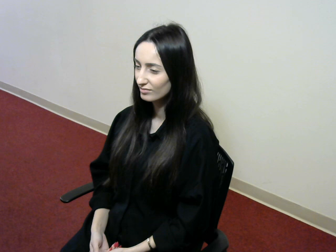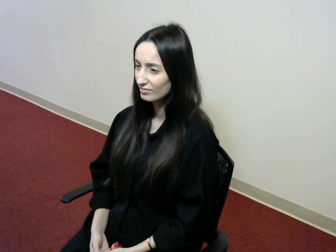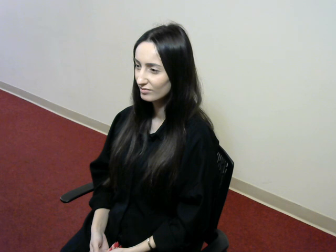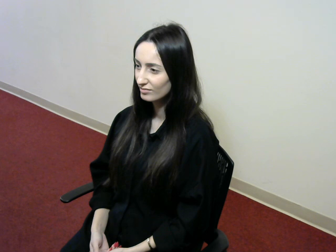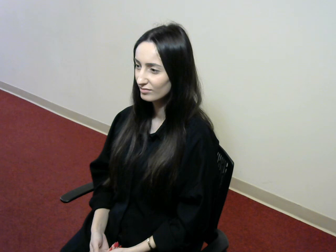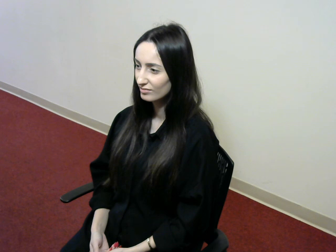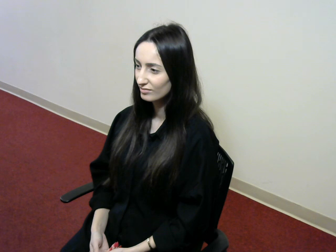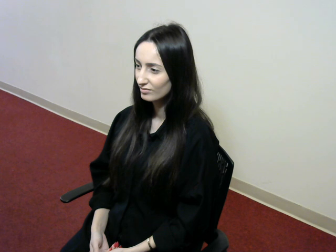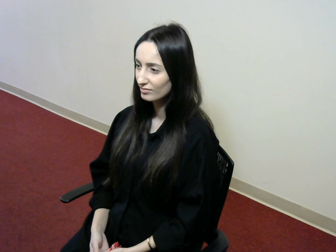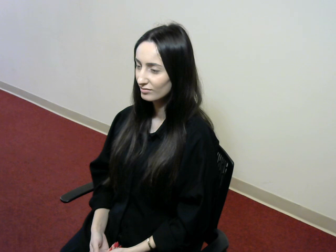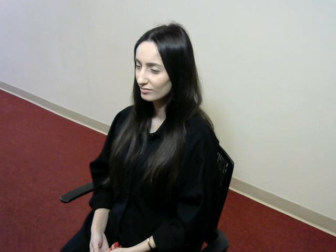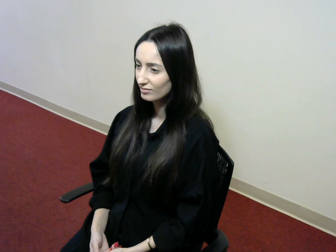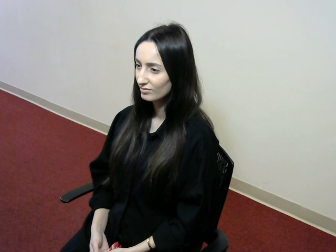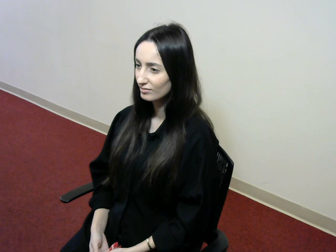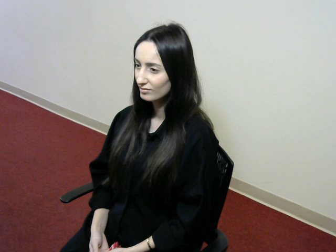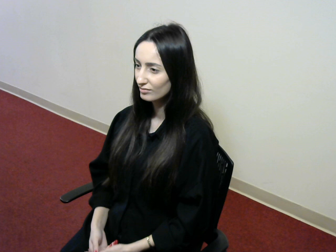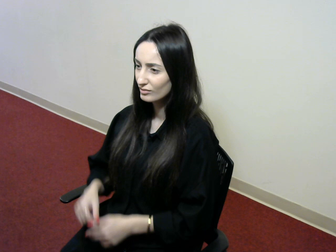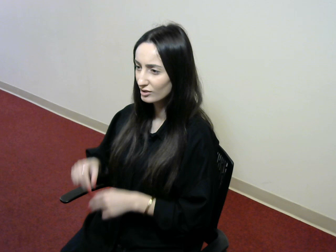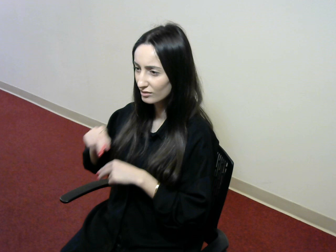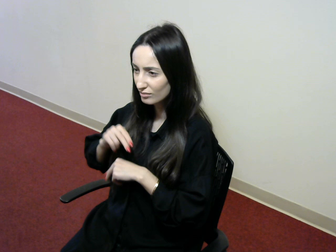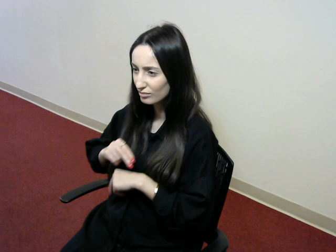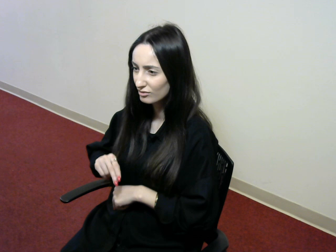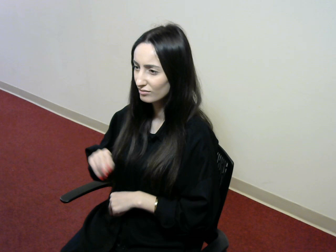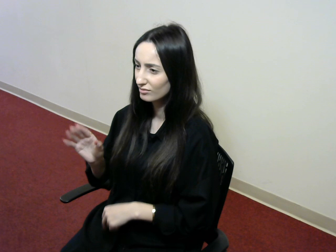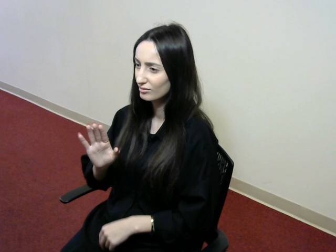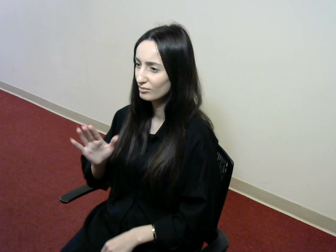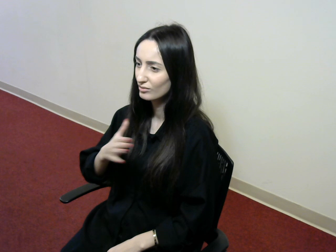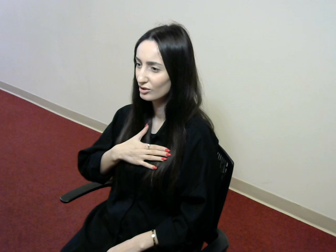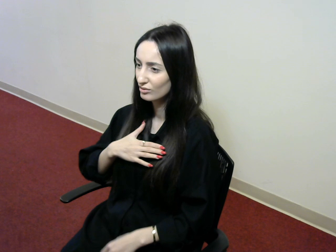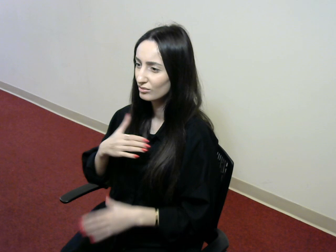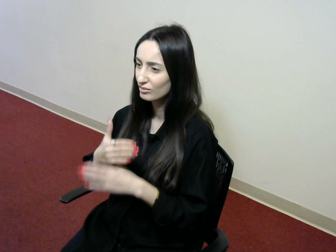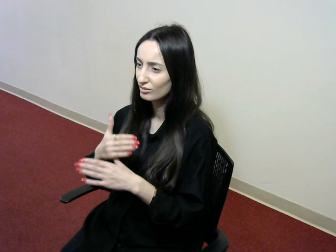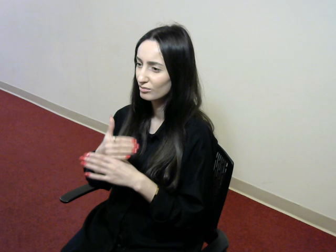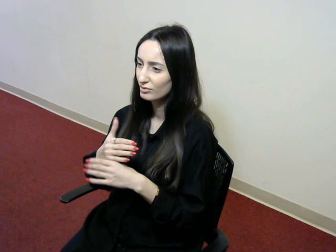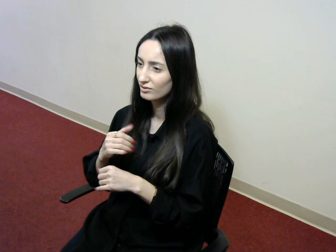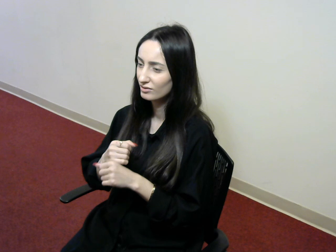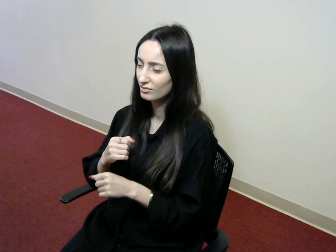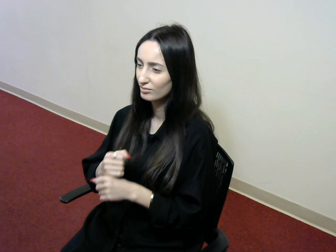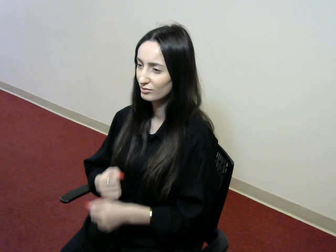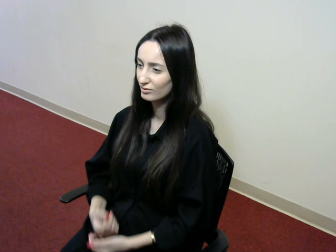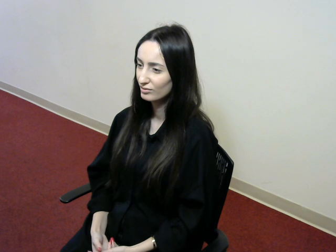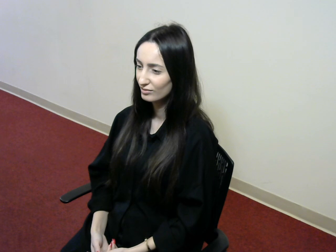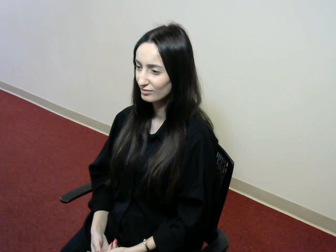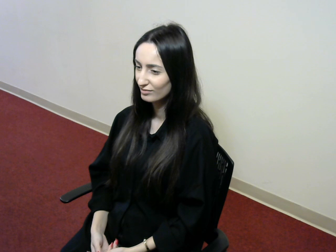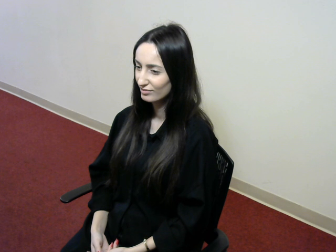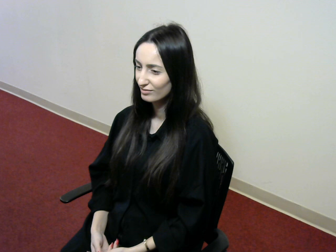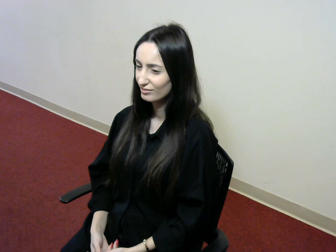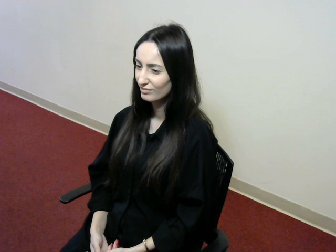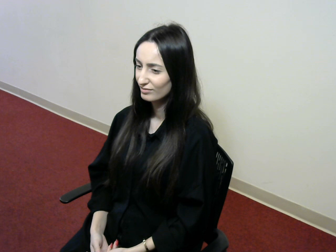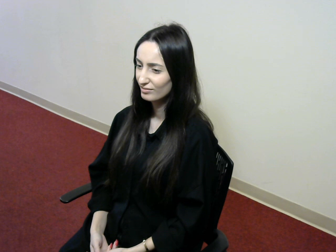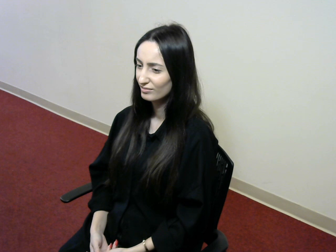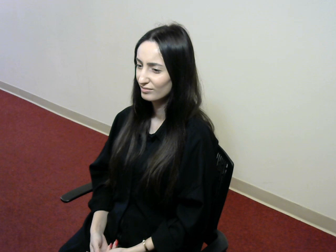Zəhmət olmasa, mənə kömək edin